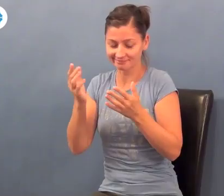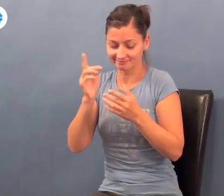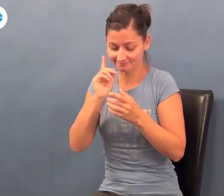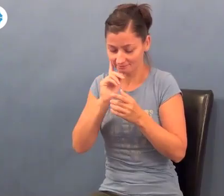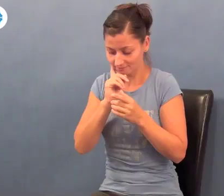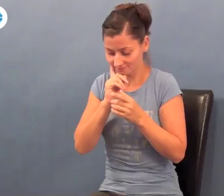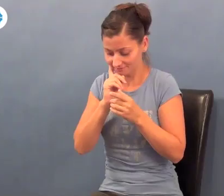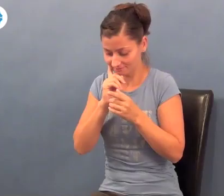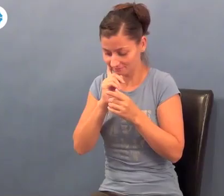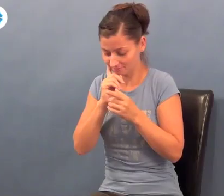Hmm...